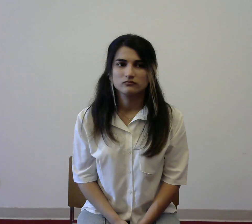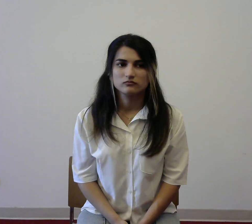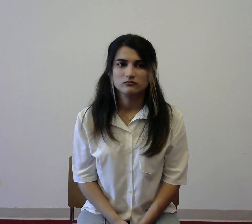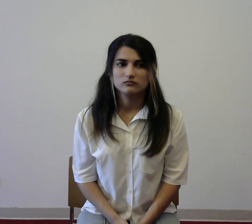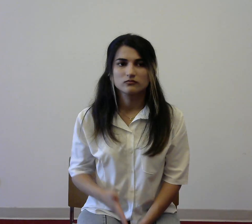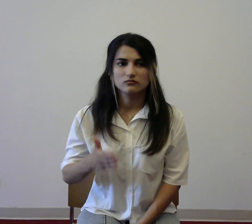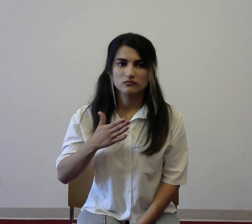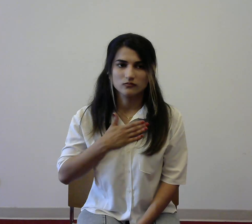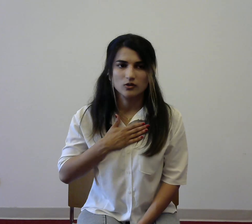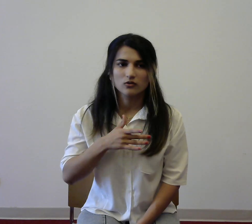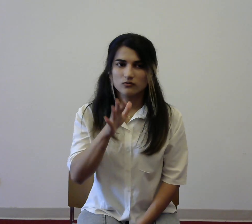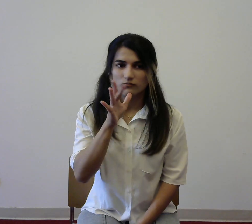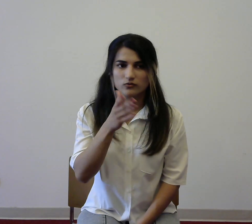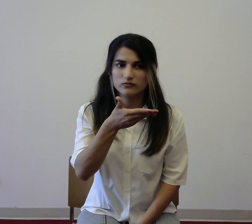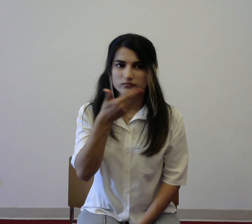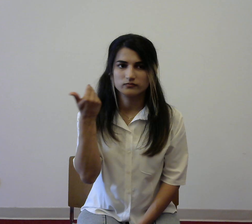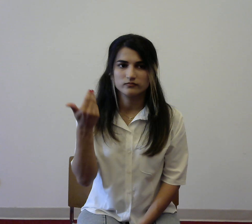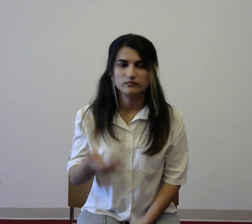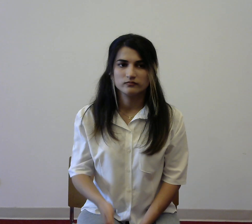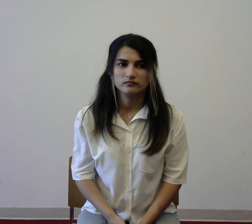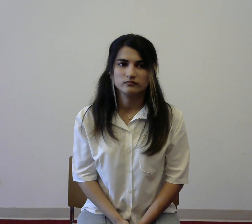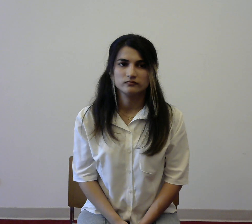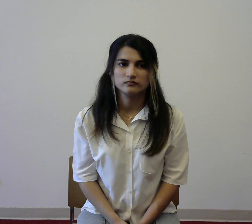Mənim vaxtım yoxdur